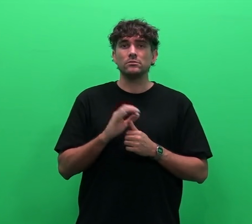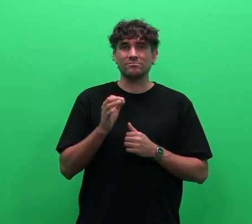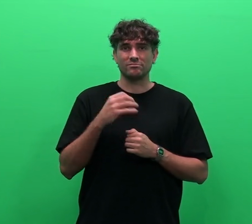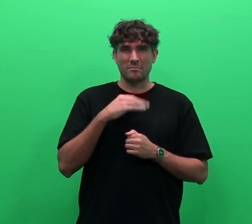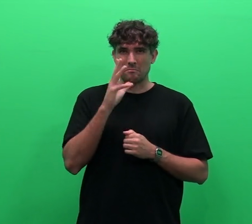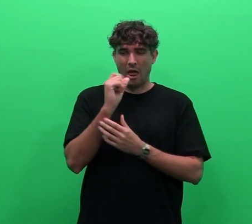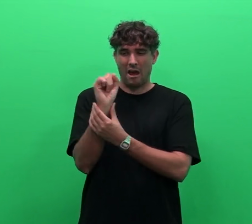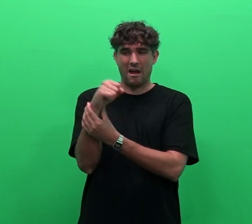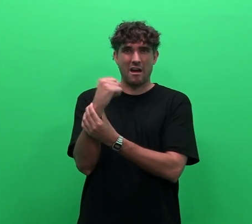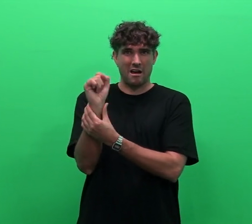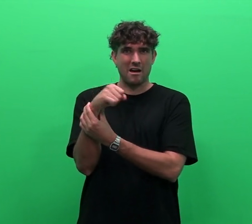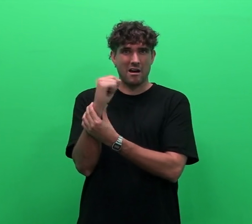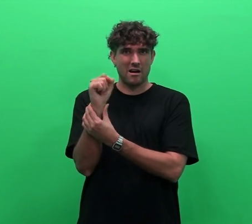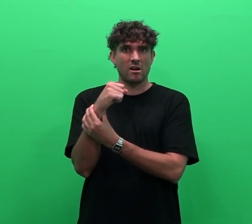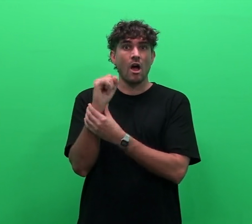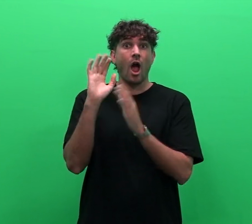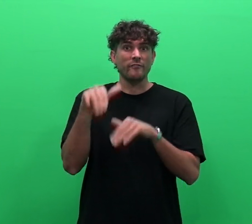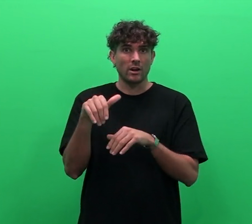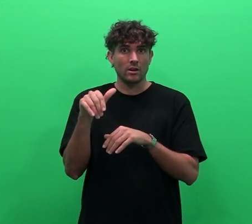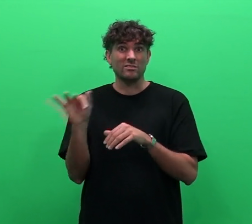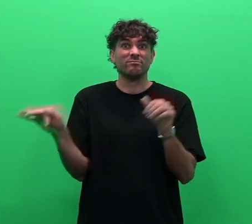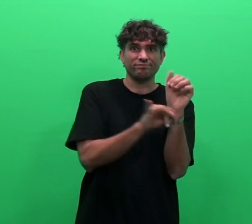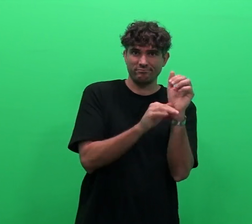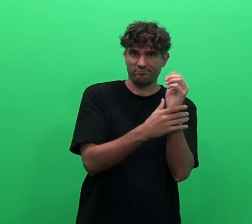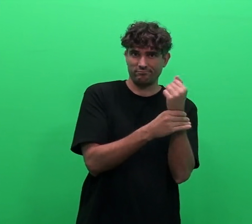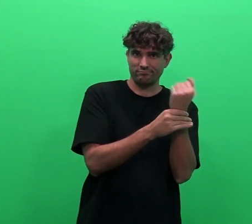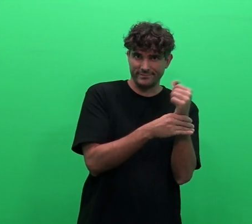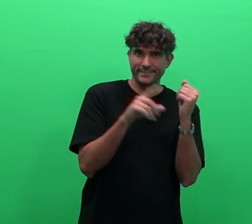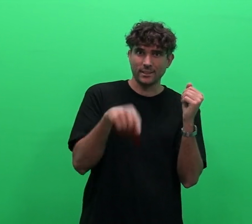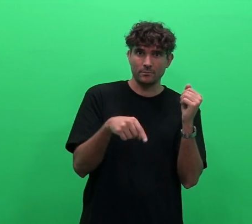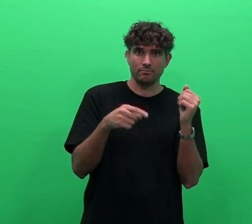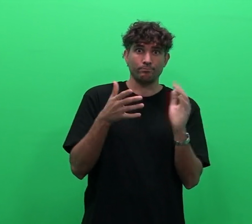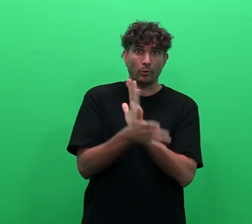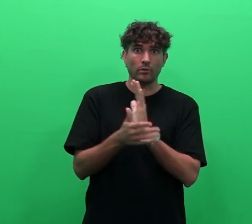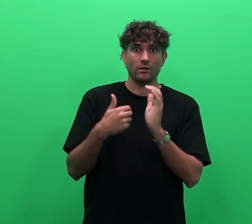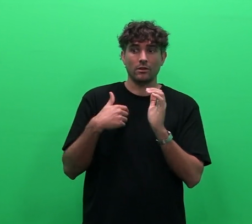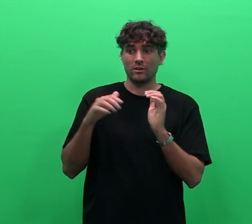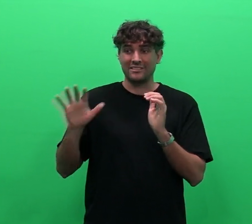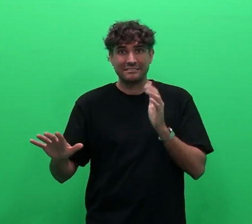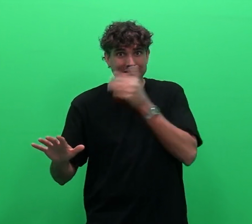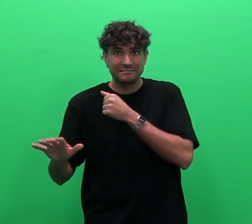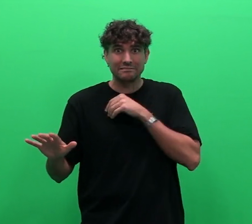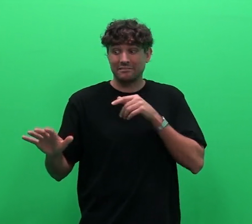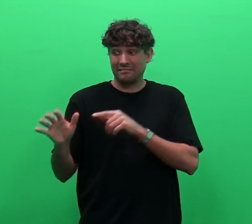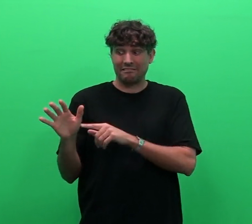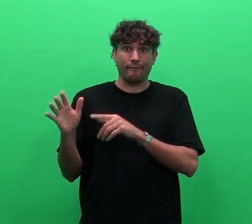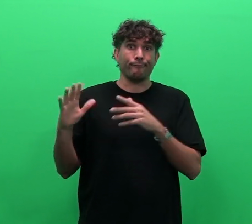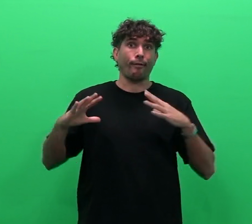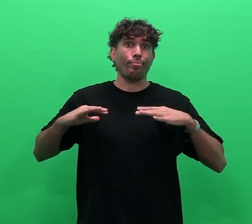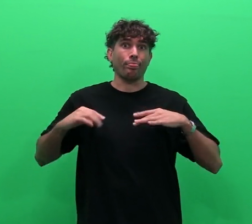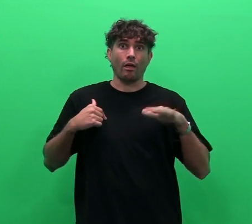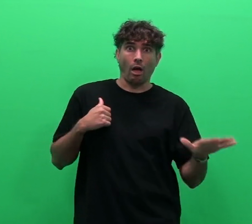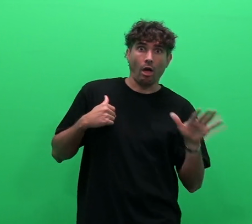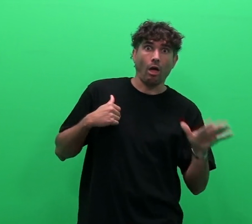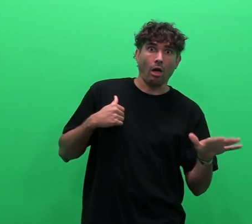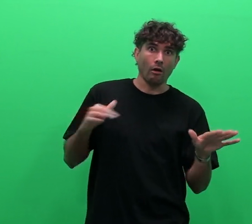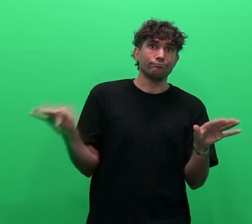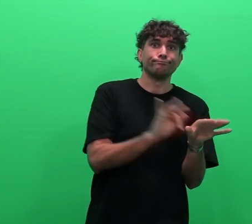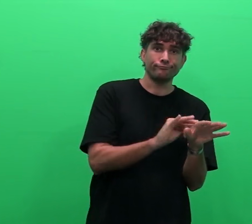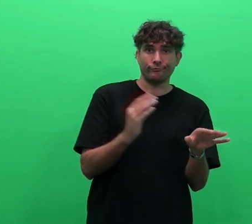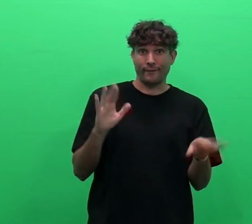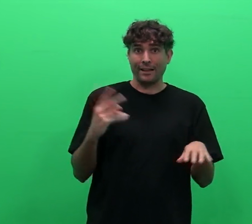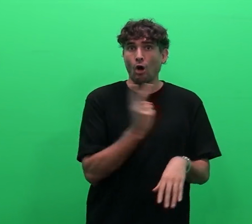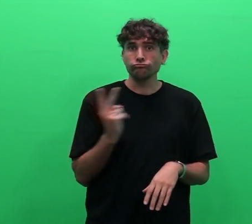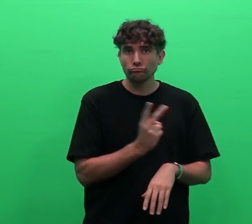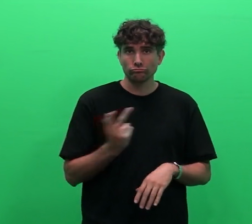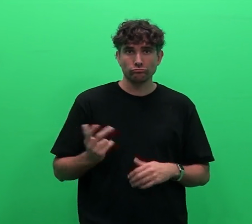Sí, em feia mal el canell dret i al final em va acabar passant aquest mal al canell esquerre, perquè com que no podia recolzar el canell dret, no el feia treballar i el canell esquerre treballava més, al final em va feien mal tots dos canells.